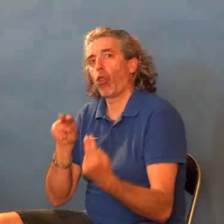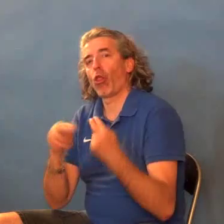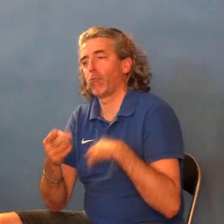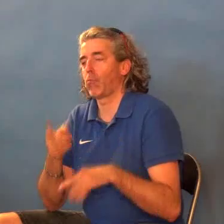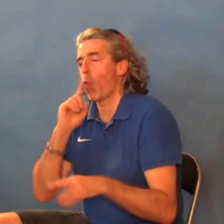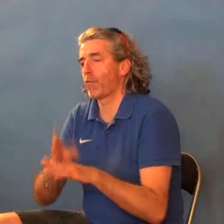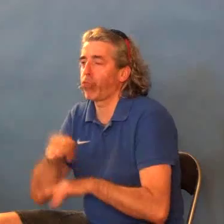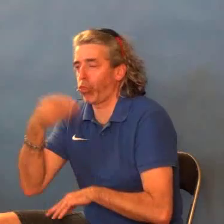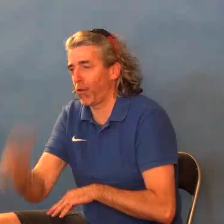Chłopiec upadł.